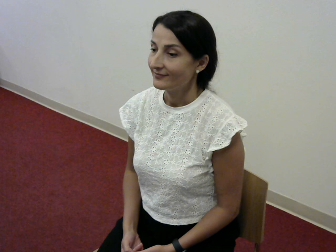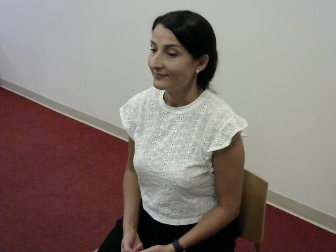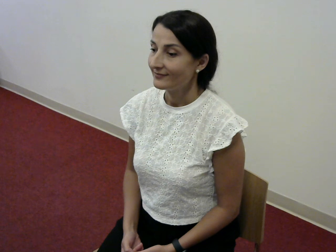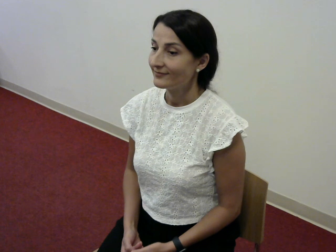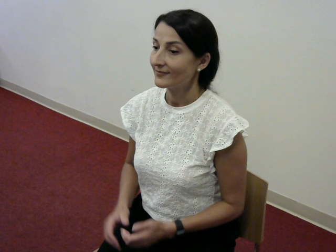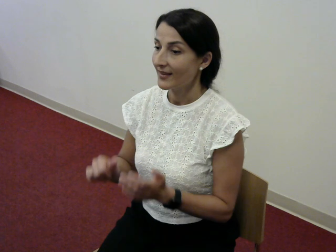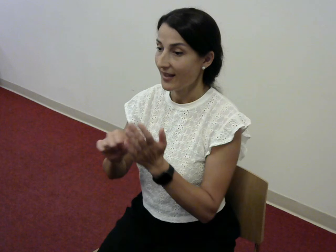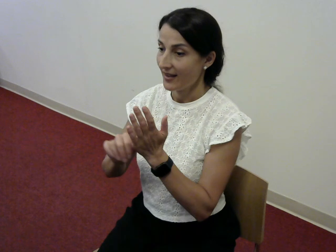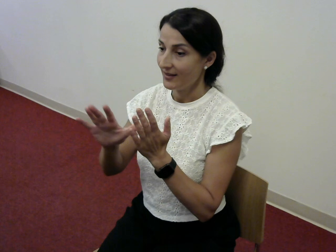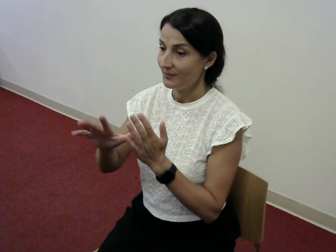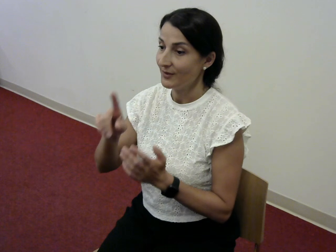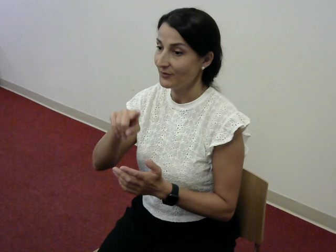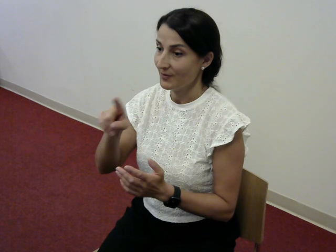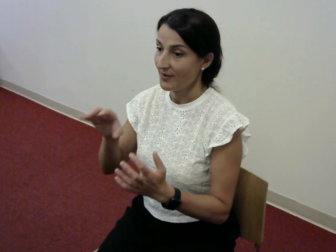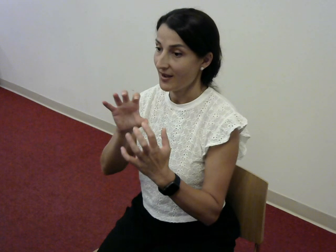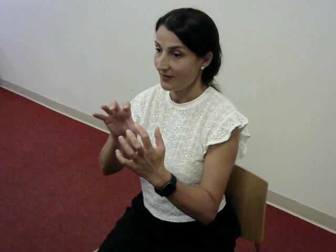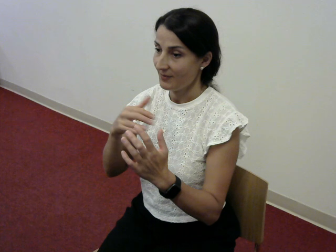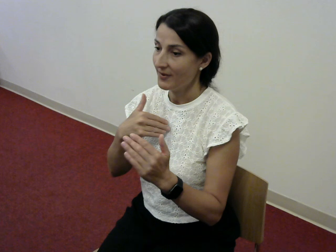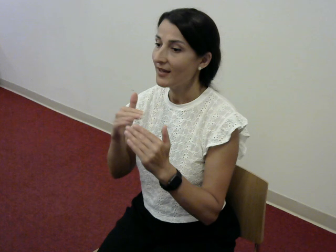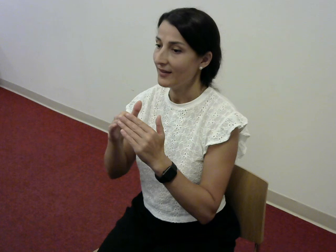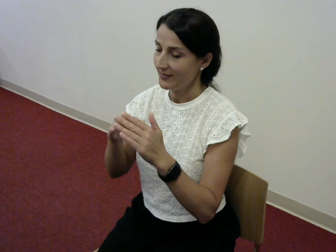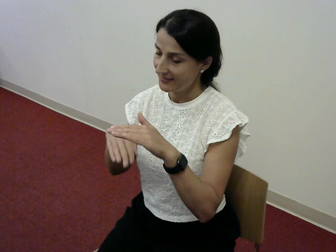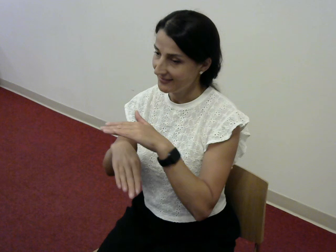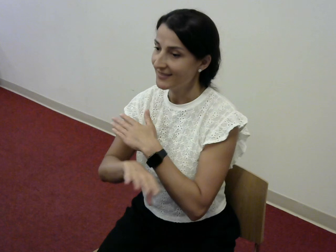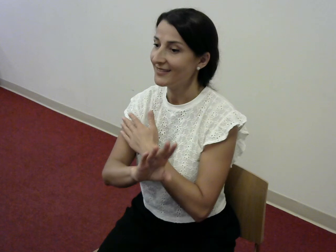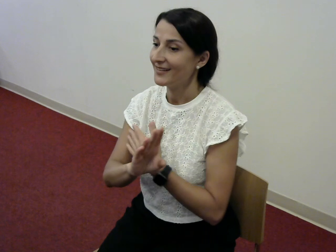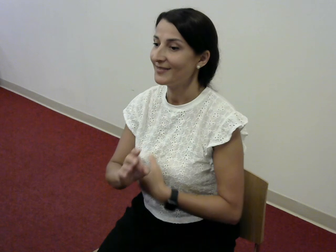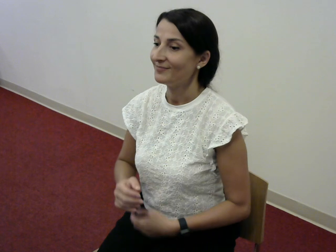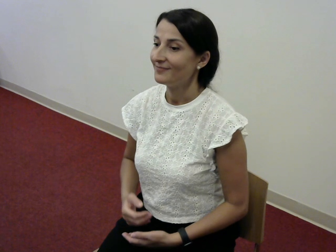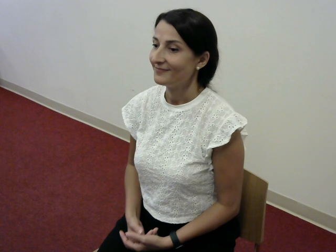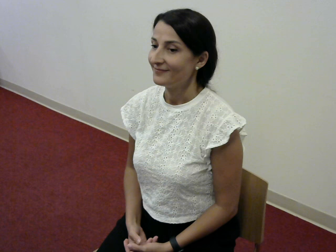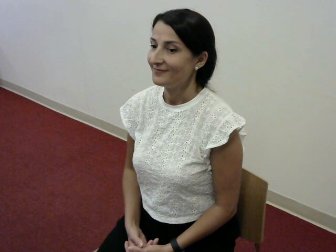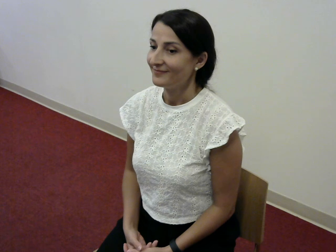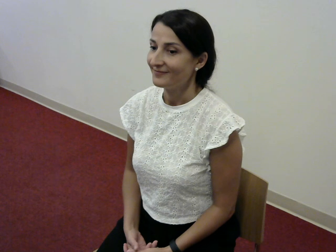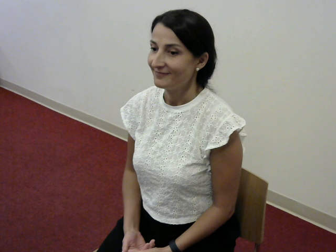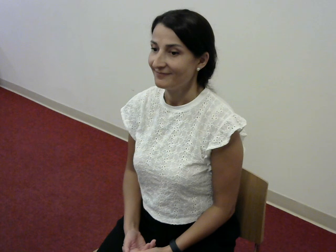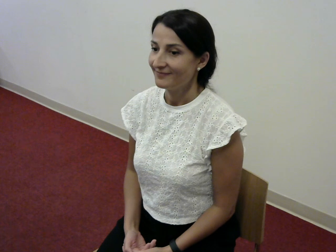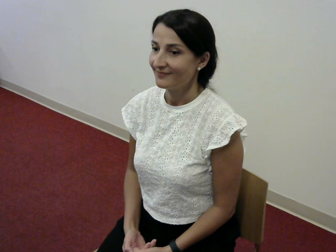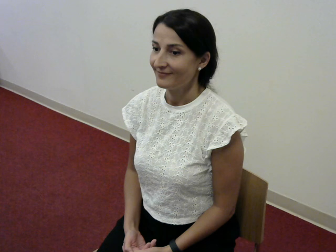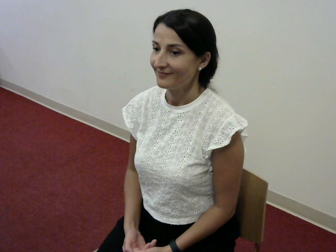65 saylı avtobus mənim evimə gedir